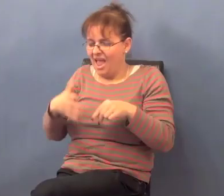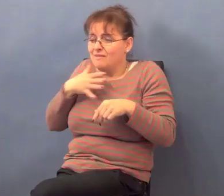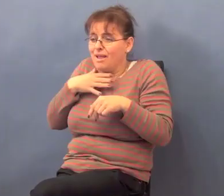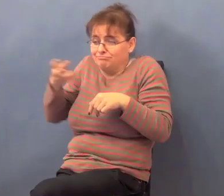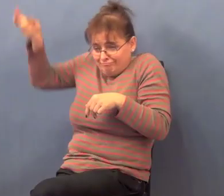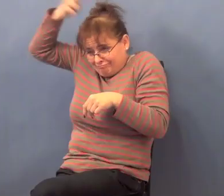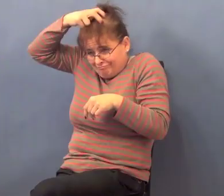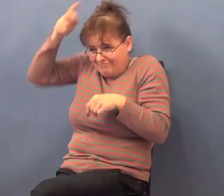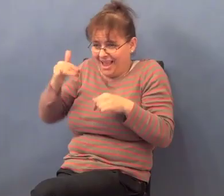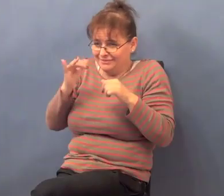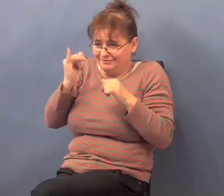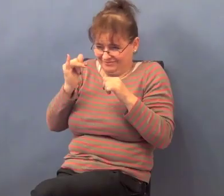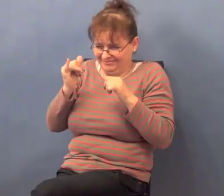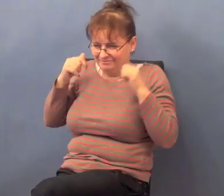Pies wszedł na głowę dziecka.